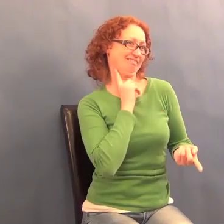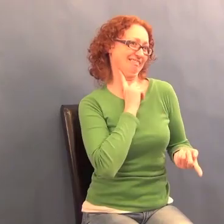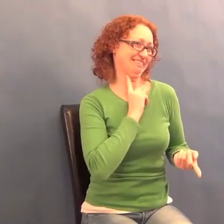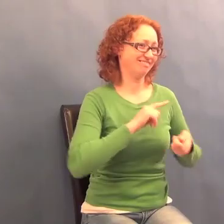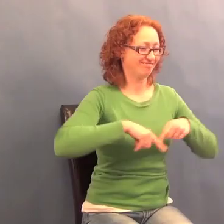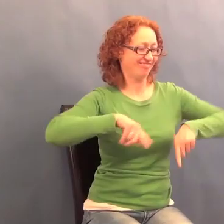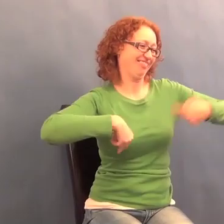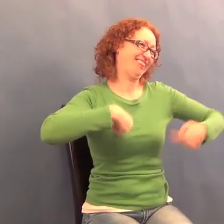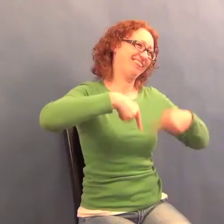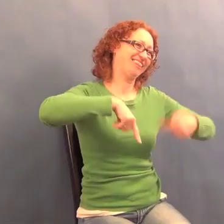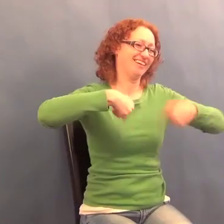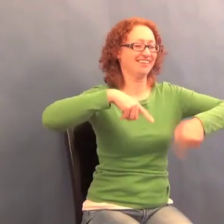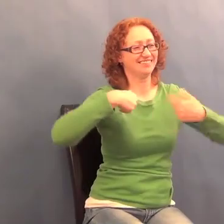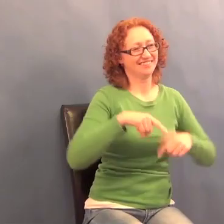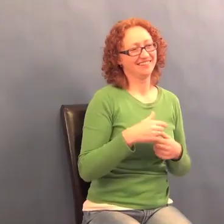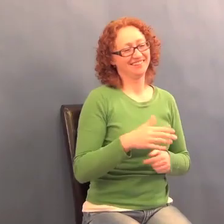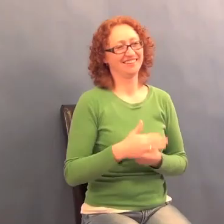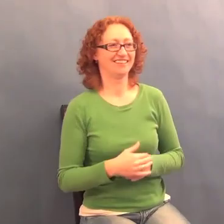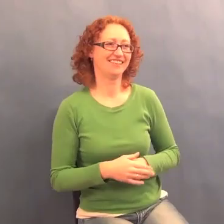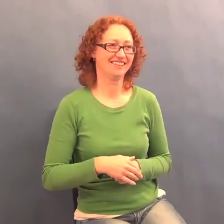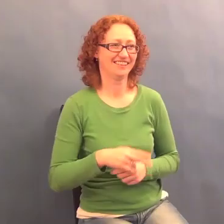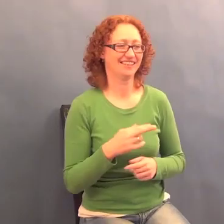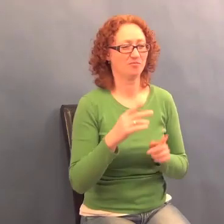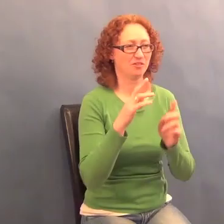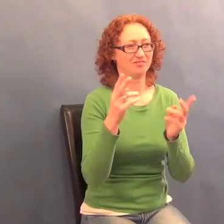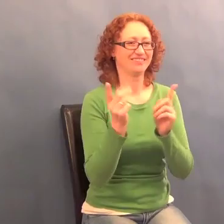Przestępuje z nogi na nogę.